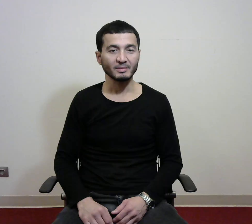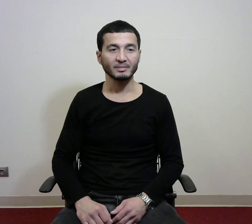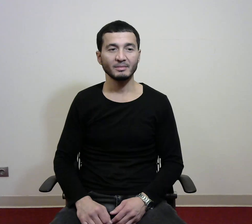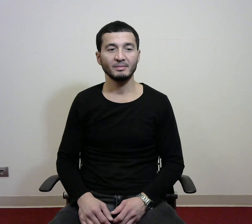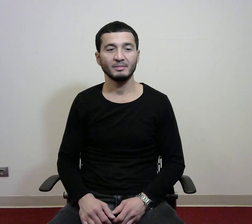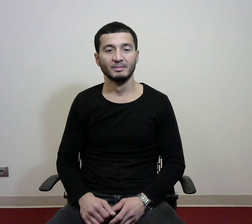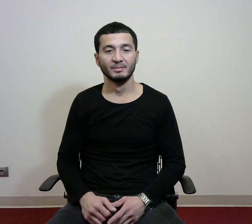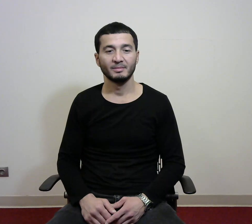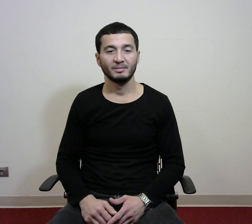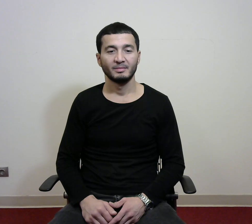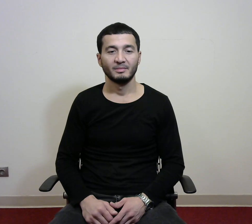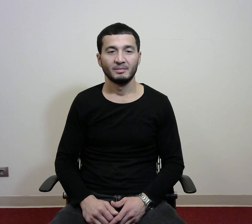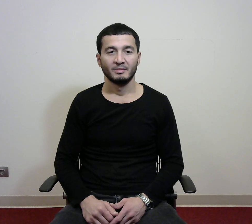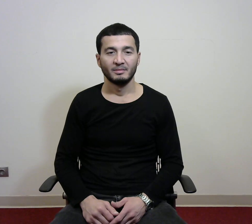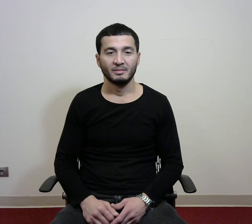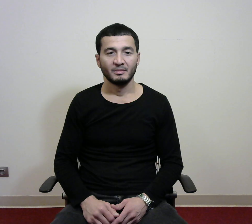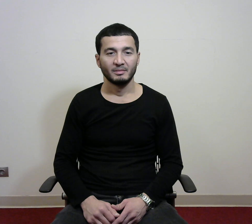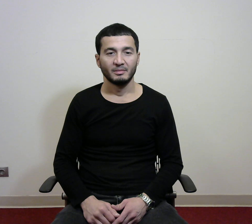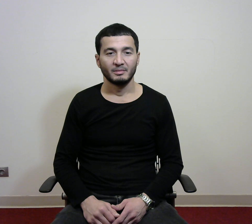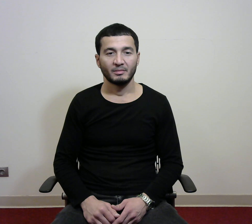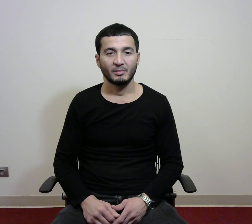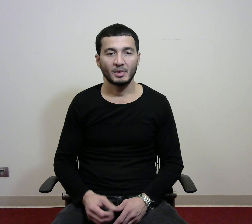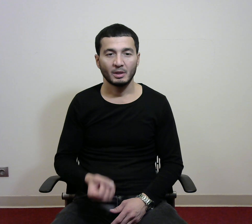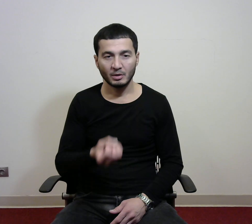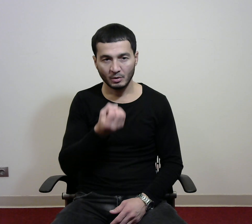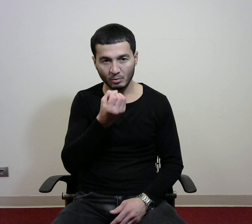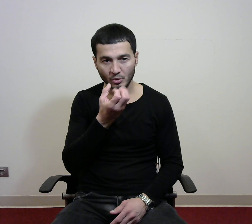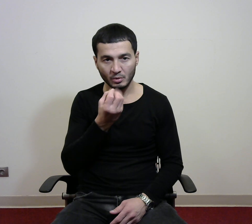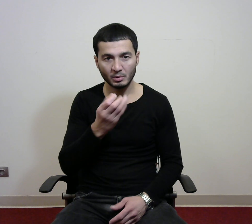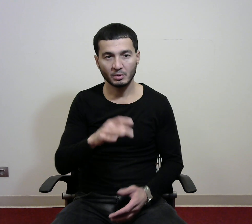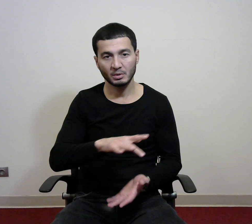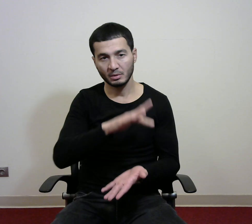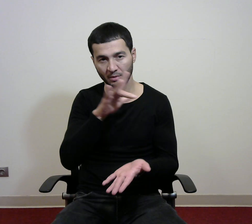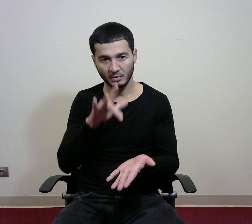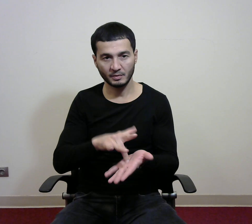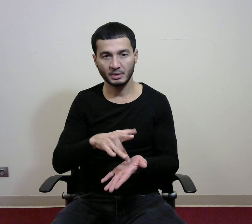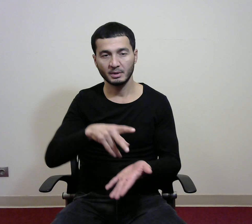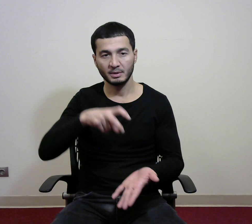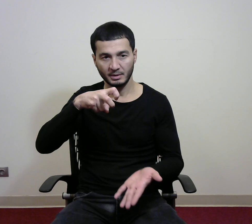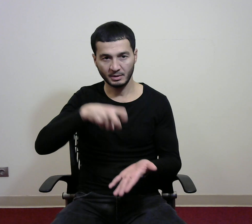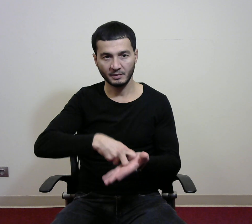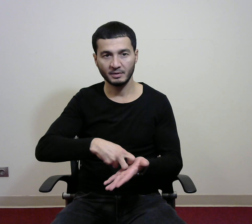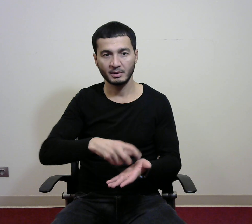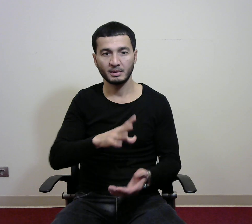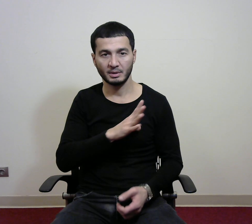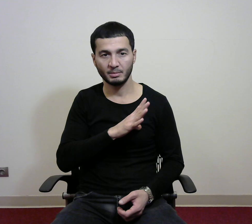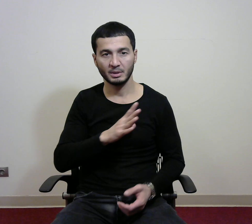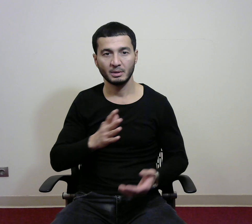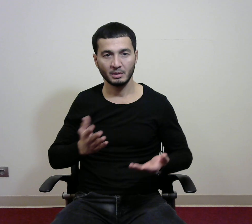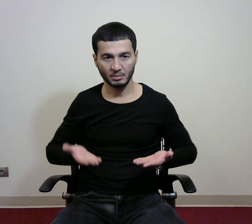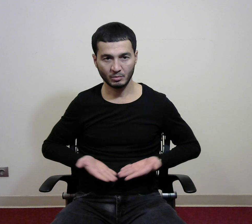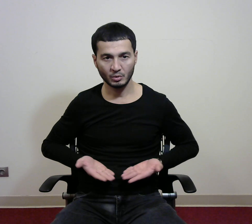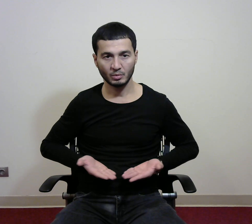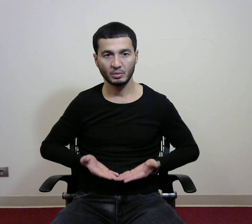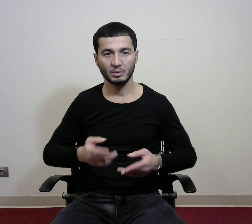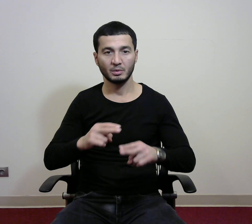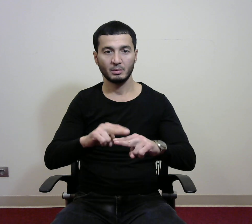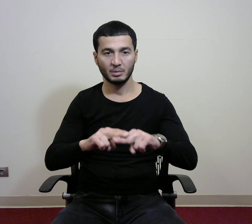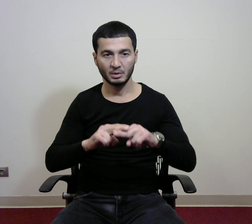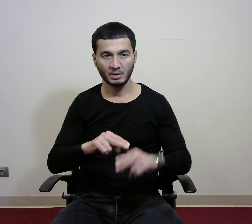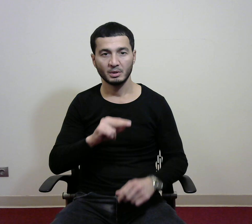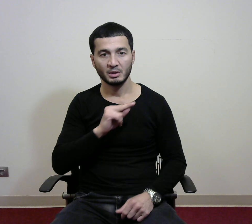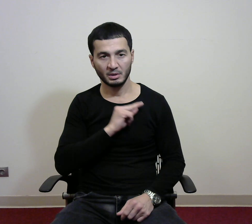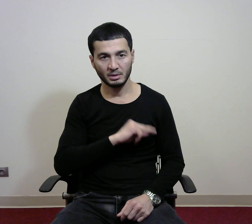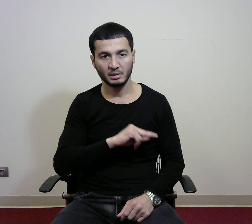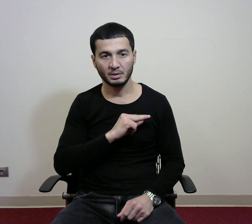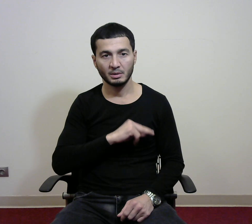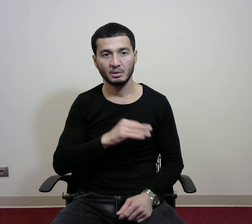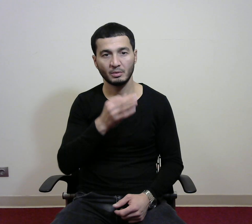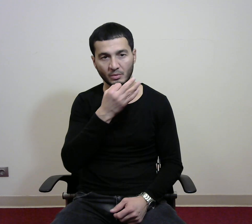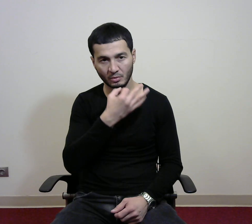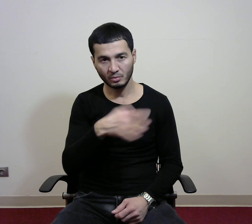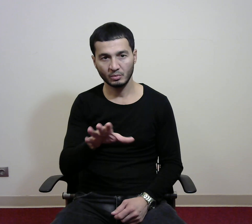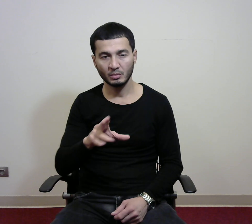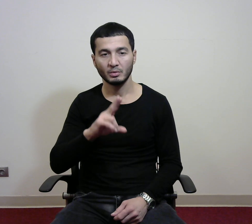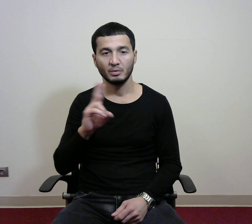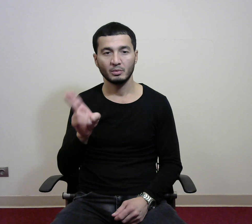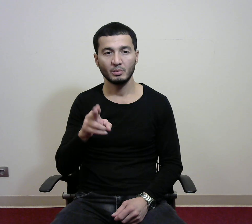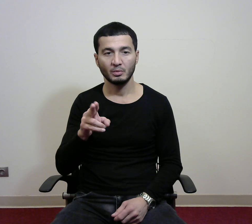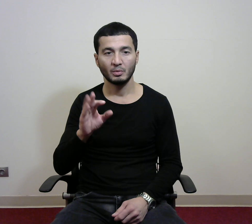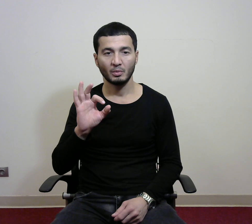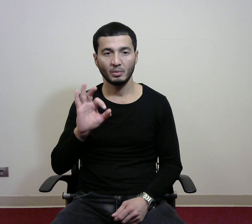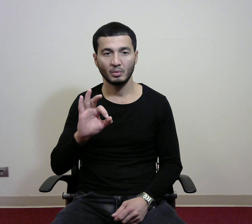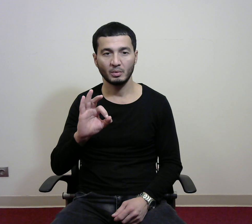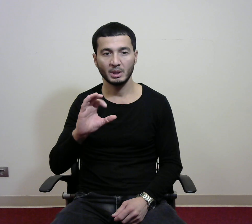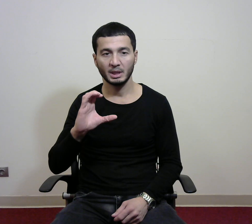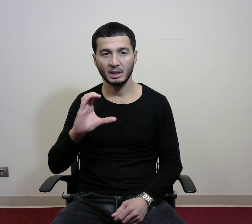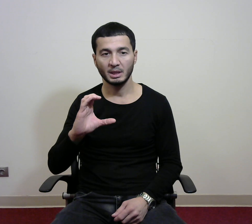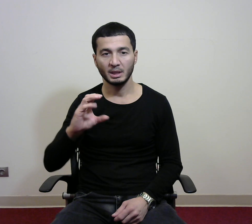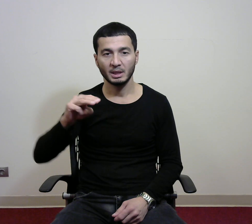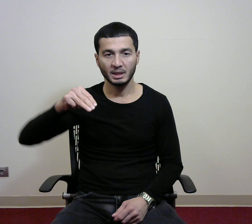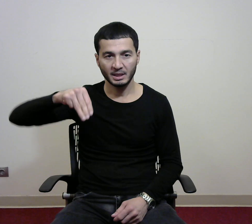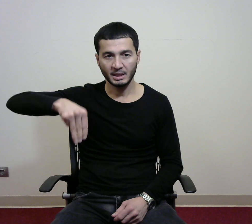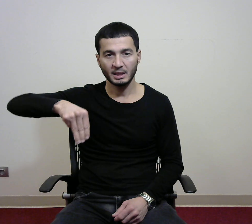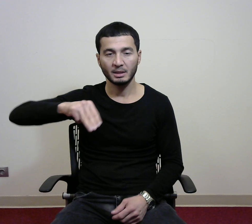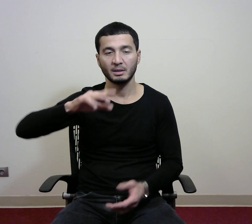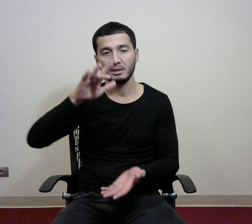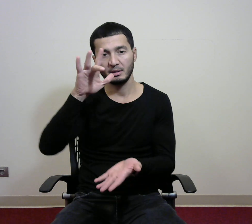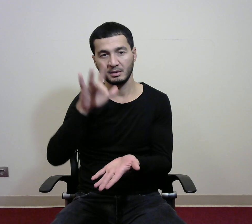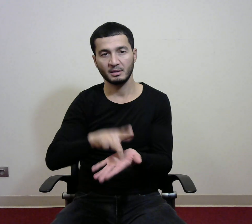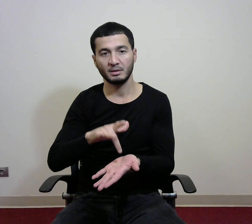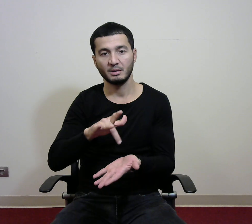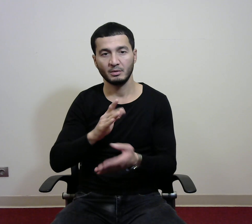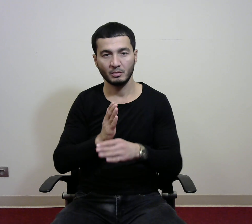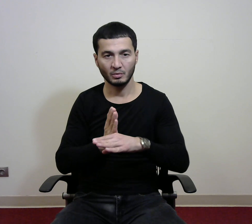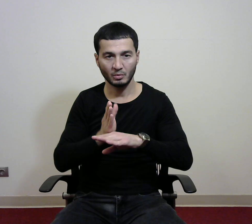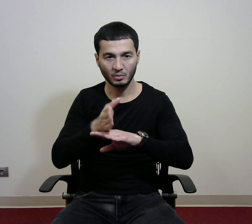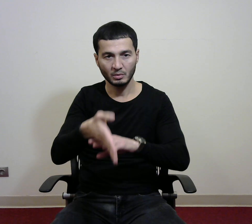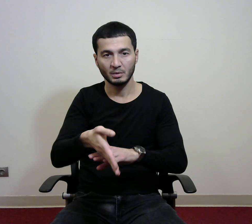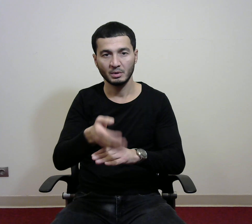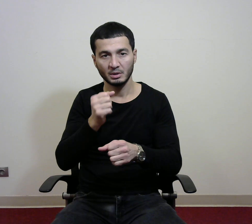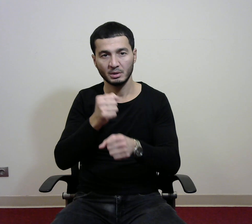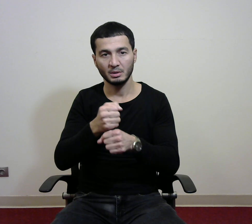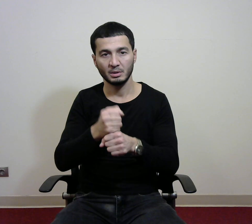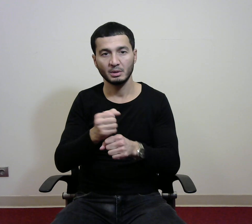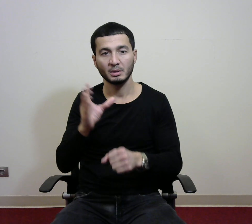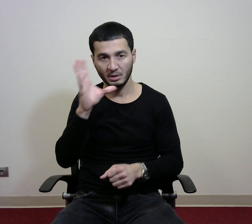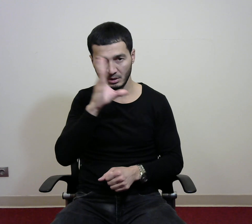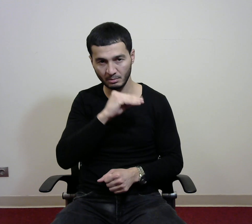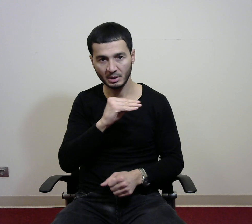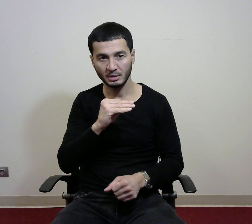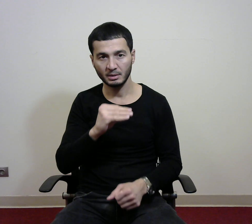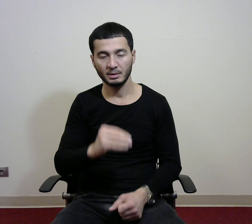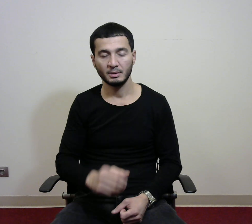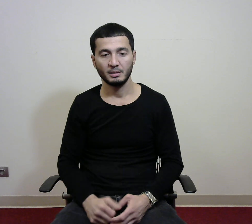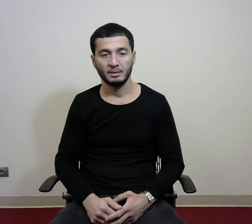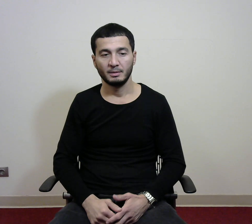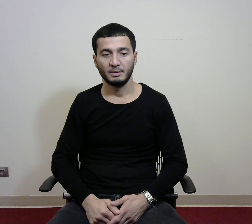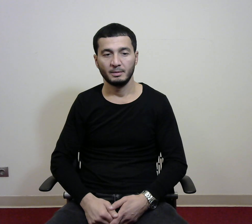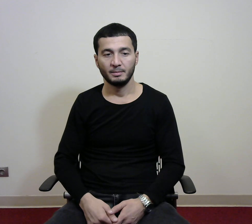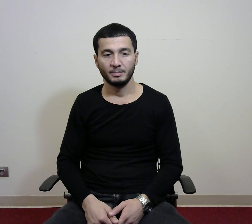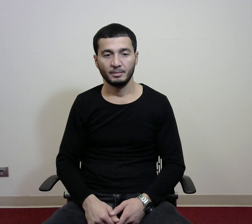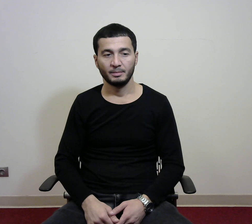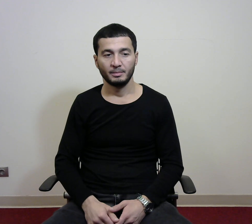Bakı şəhərində qeydiyyatda olan vətəndaşlar paytaxtda işləyən istənilən DOST mərkəzinə yaxınlaşa bilər